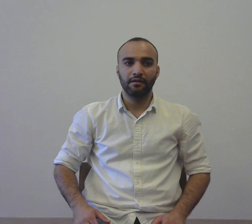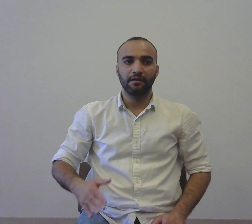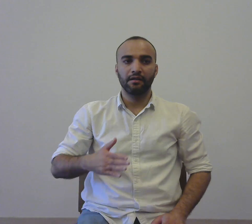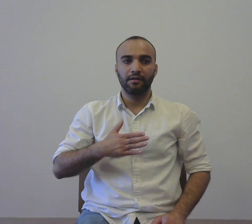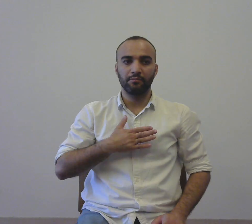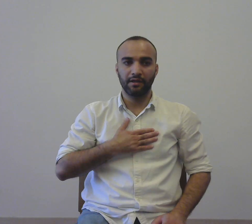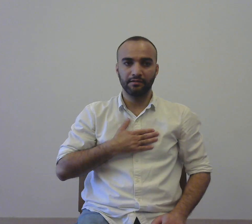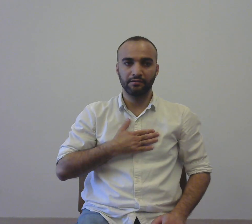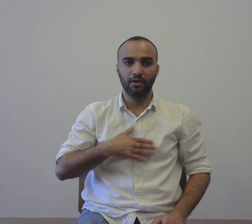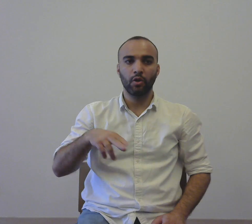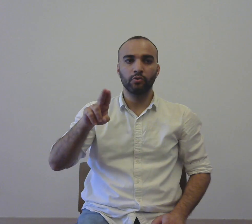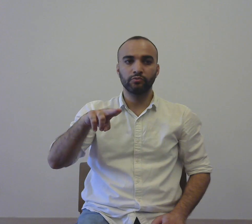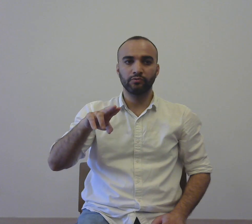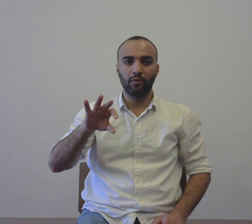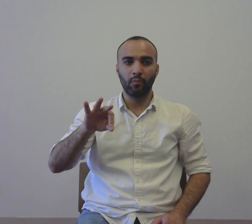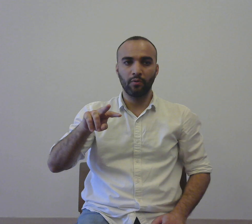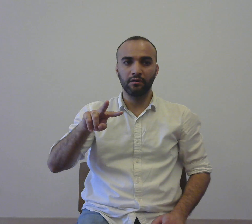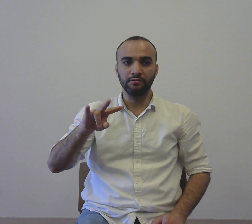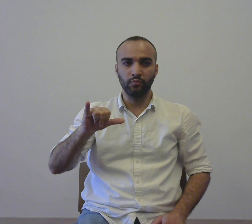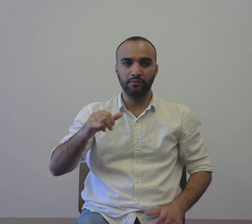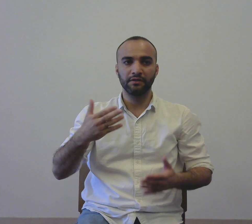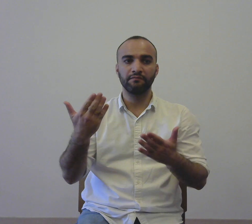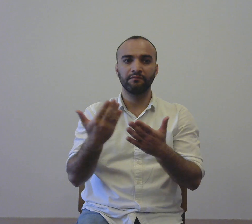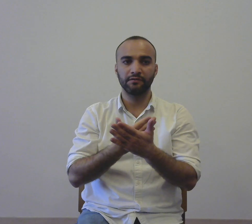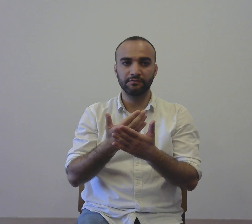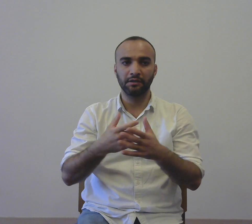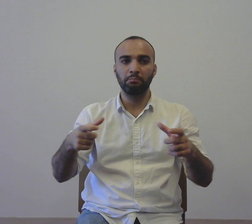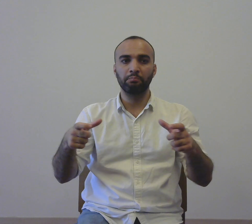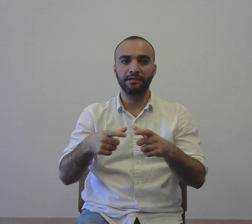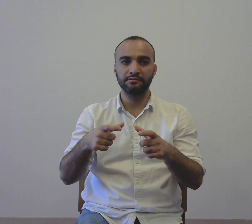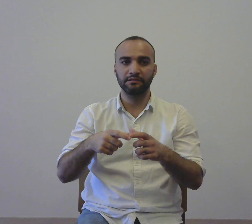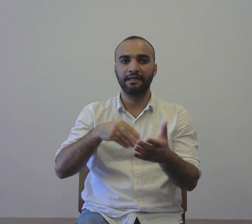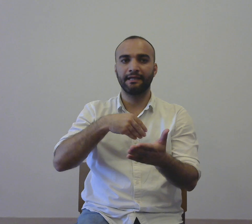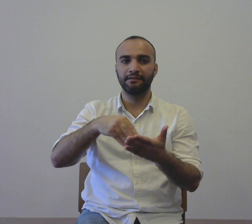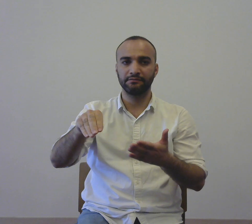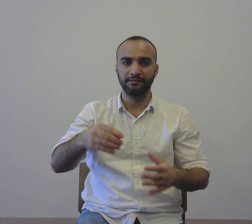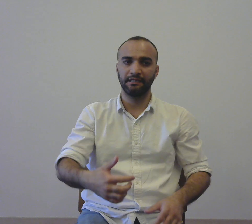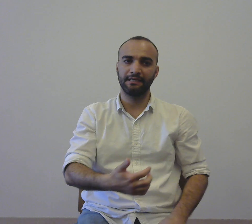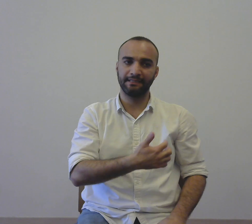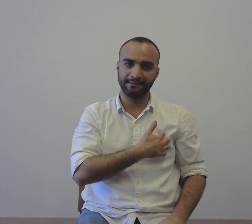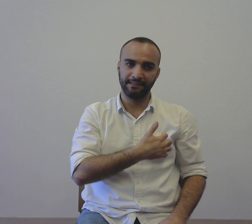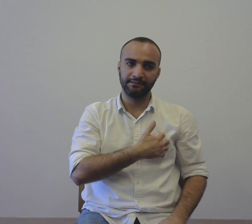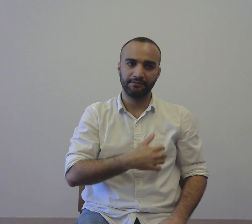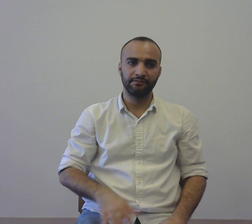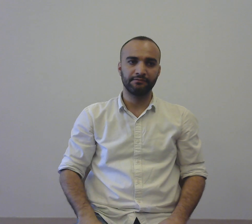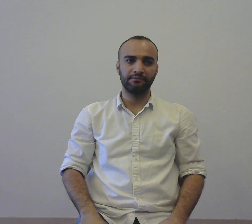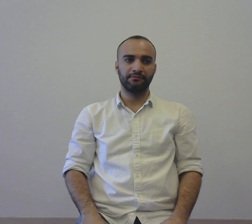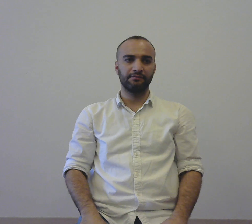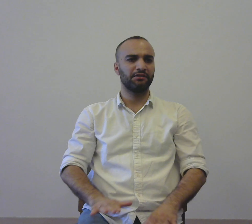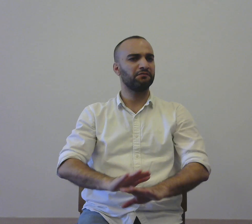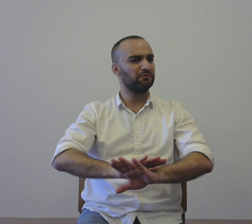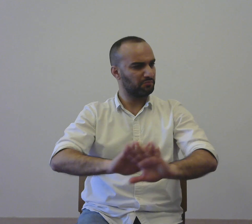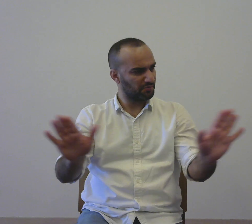Mən "Dolu" filminə bilet almaq istəyirəm